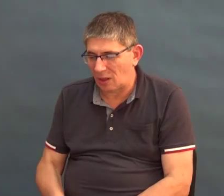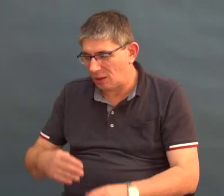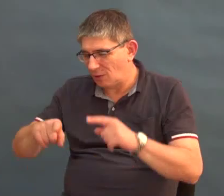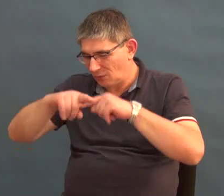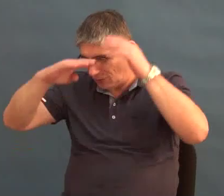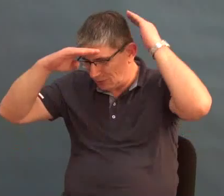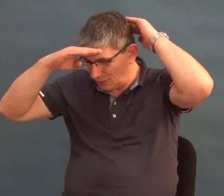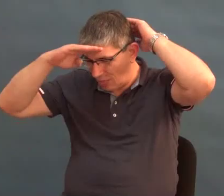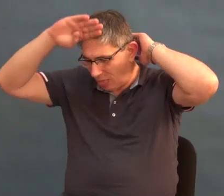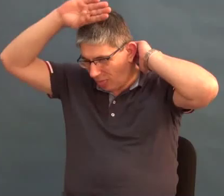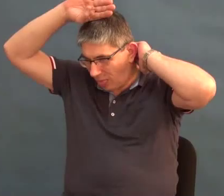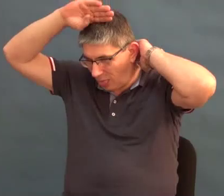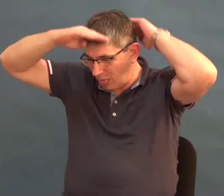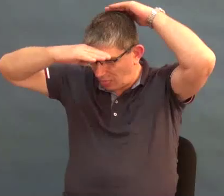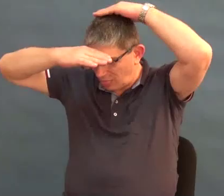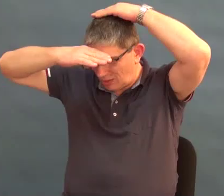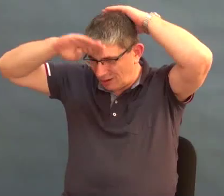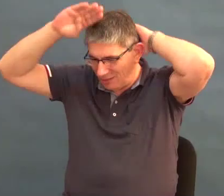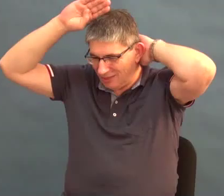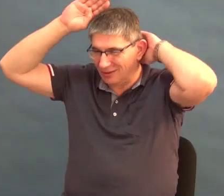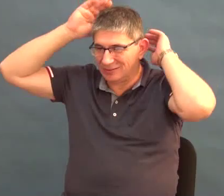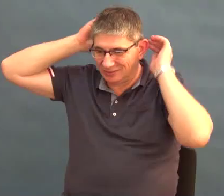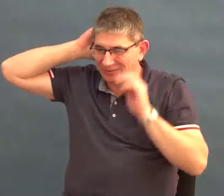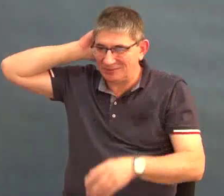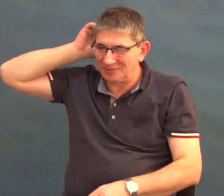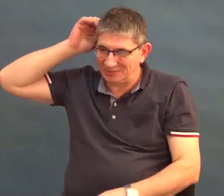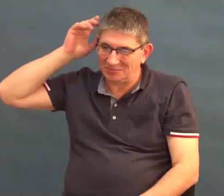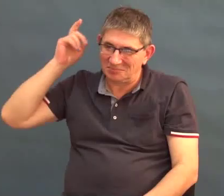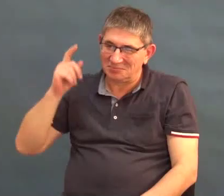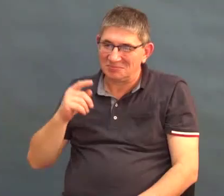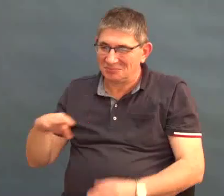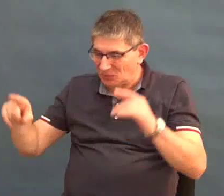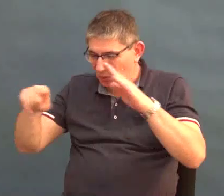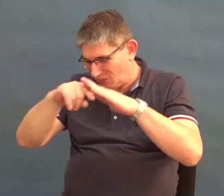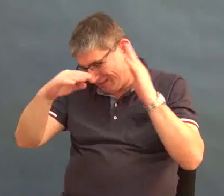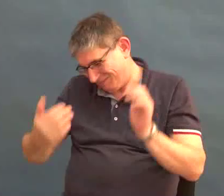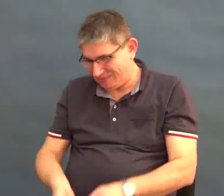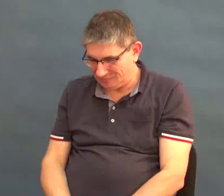Krzywo założony kask, musi być równo założony.